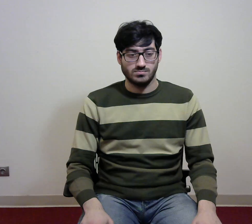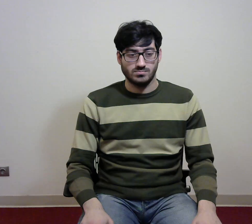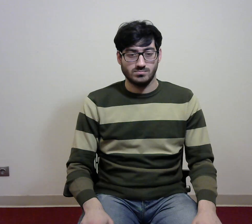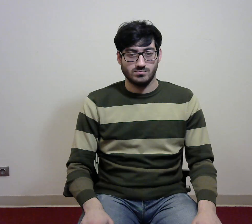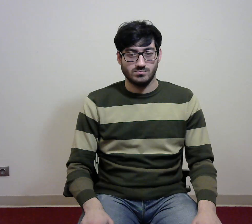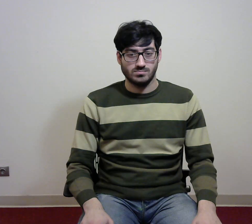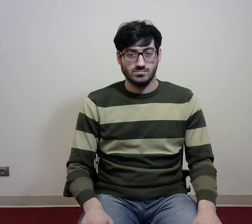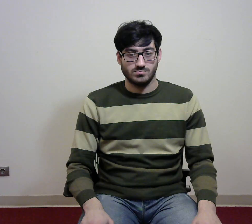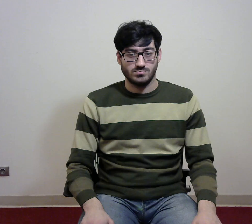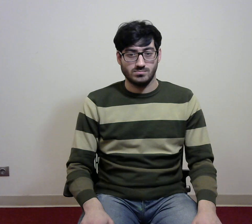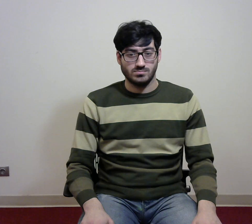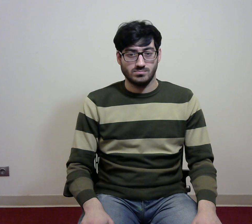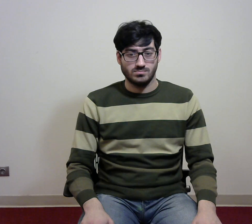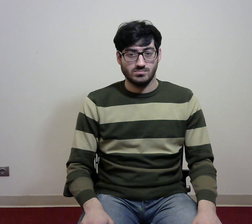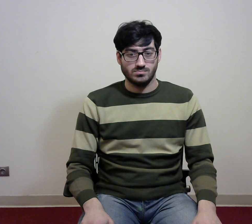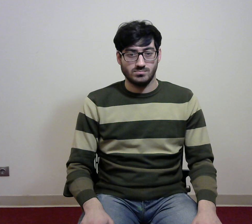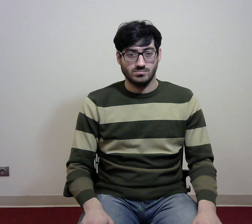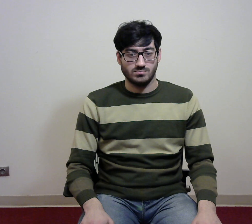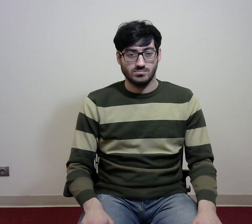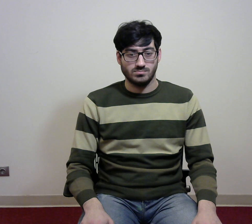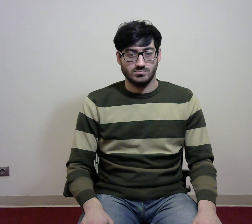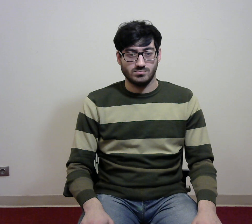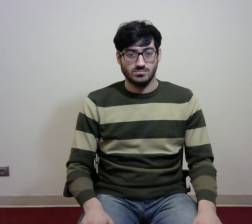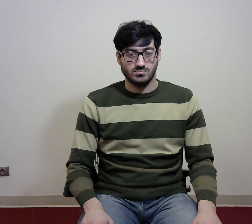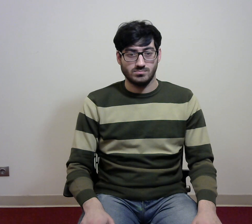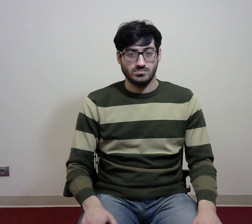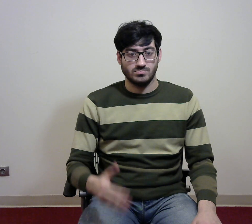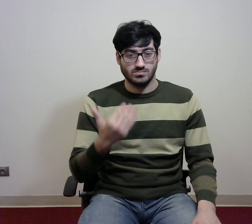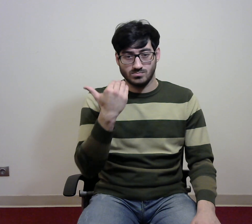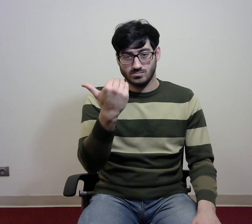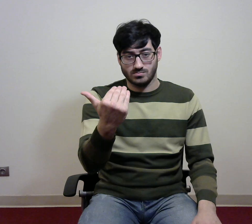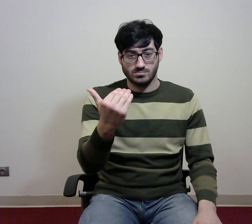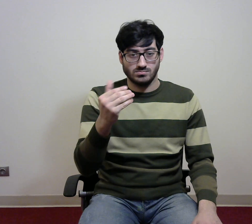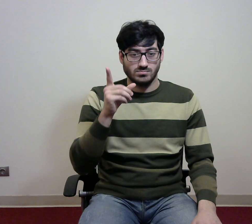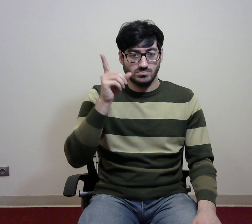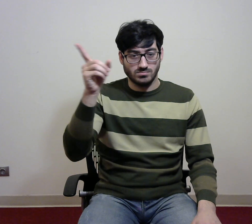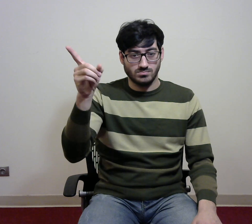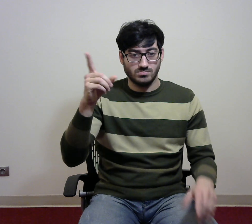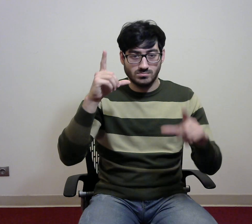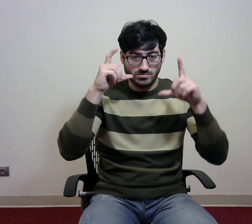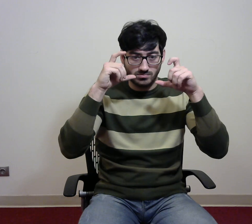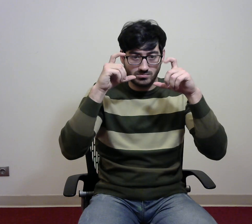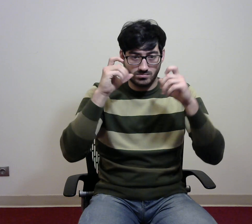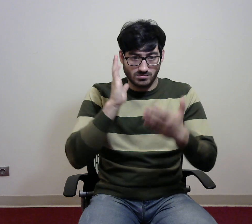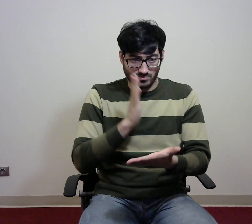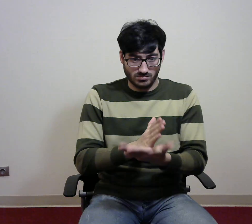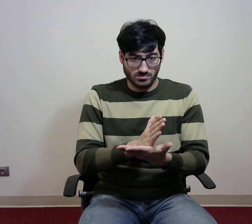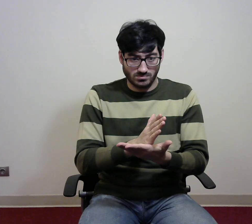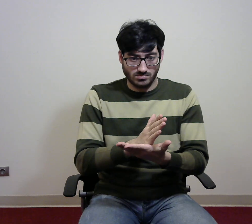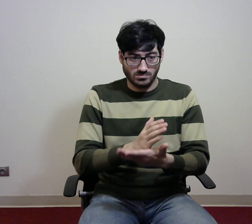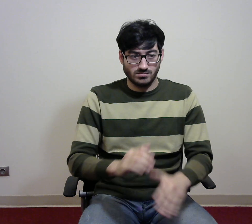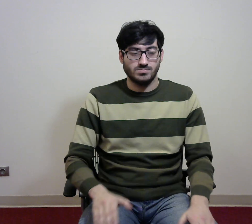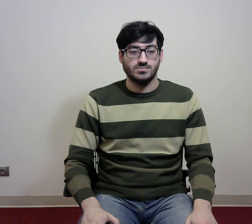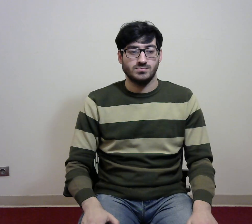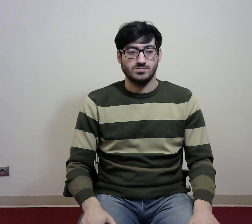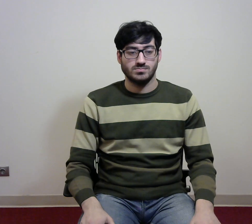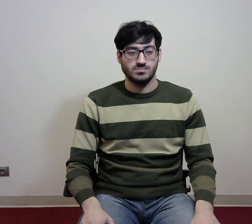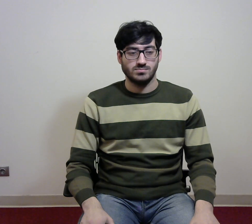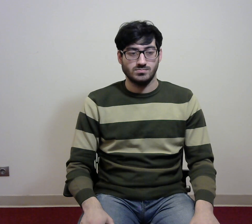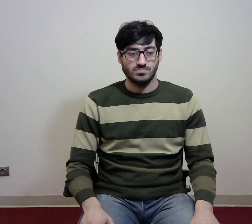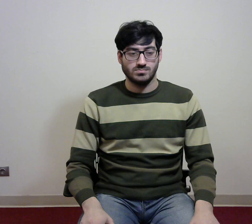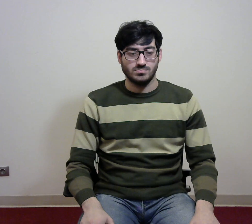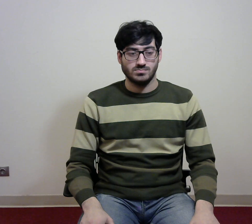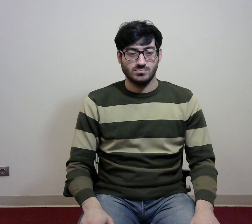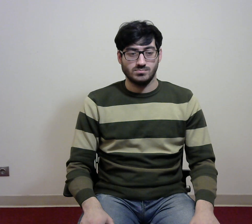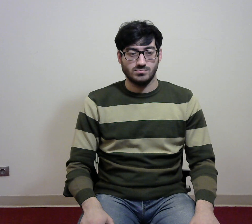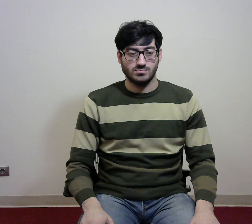Sizdə onun şəkli var?